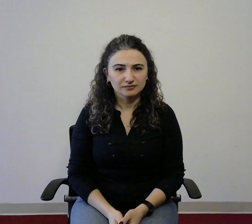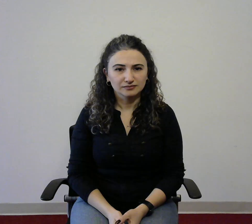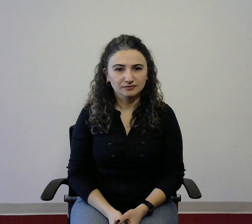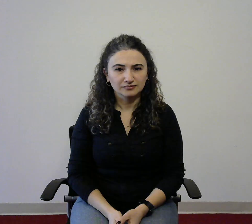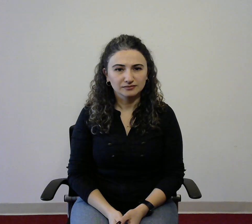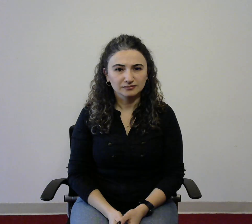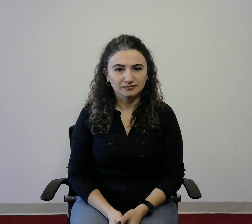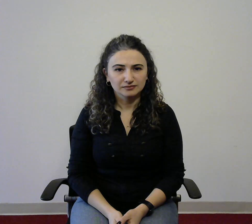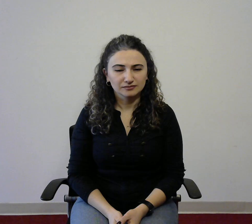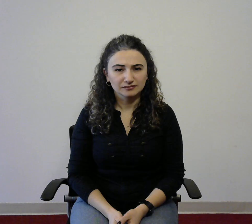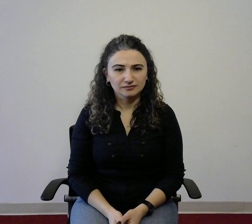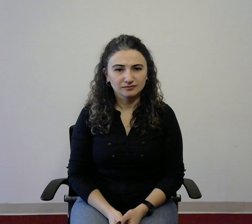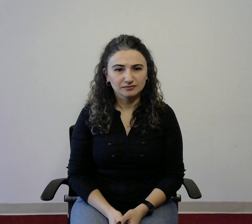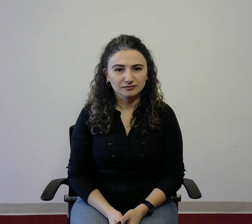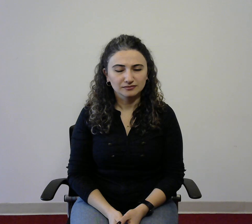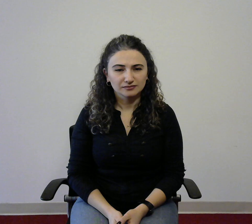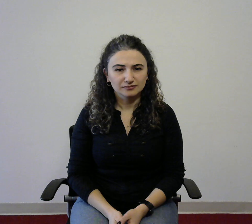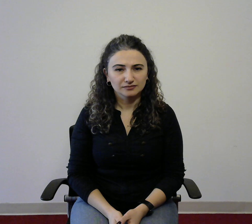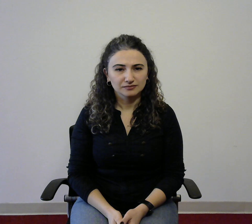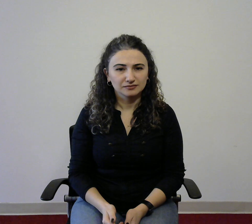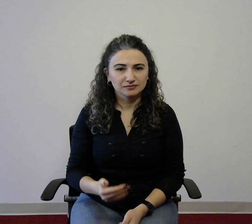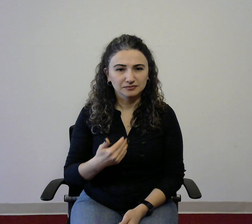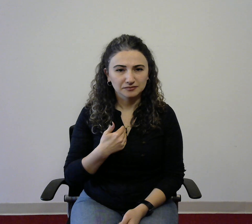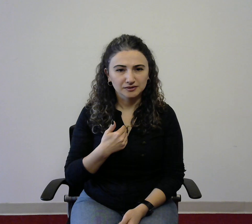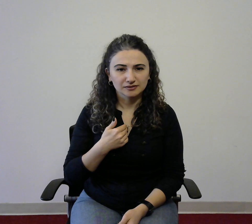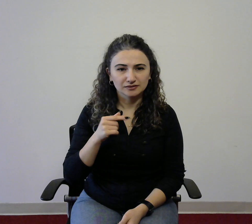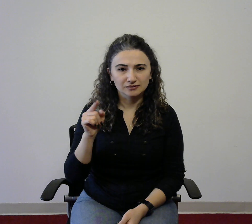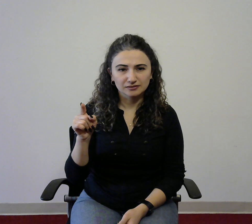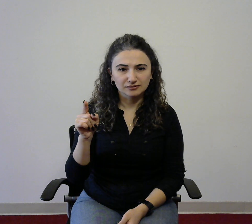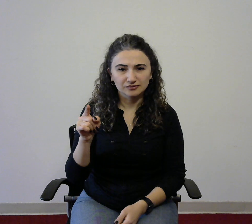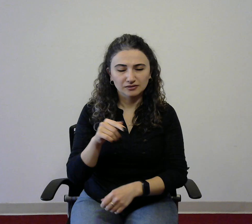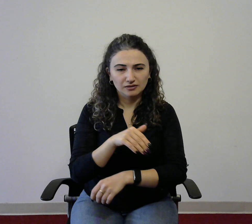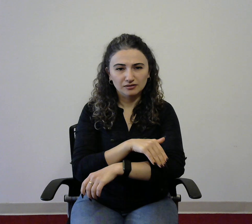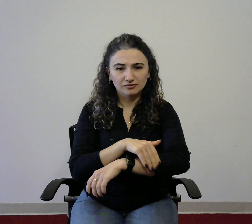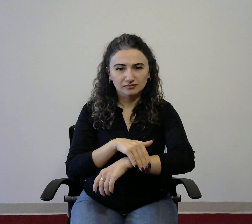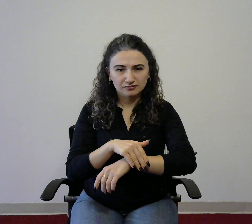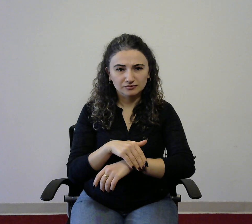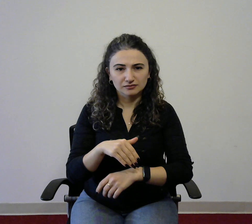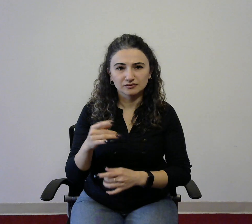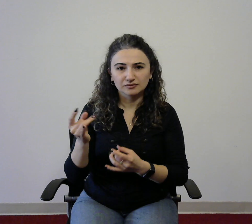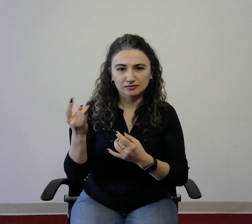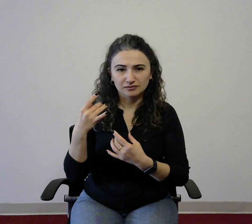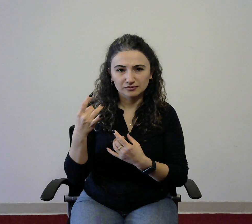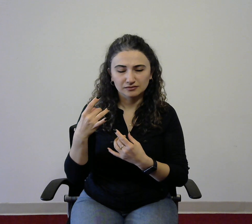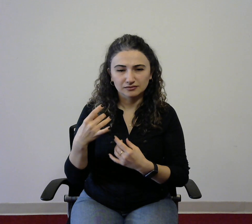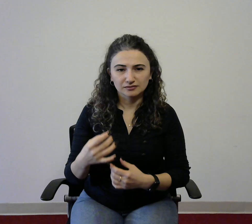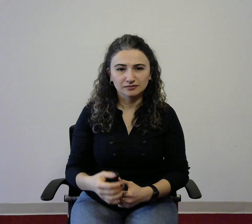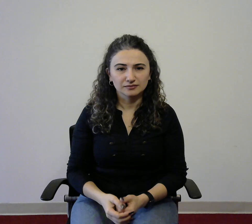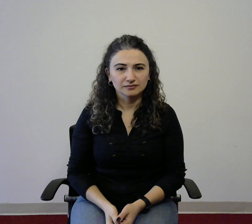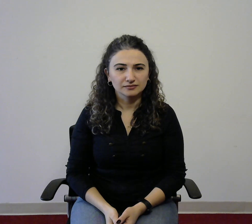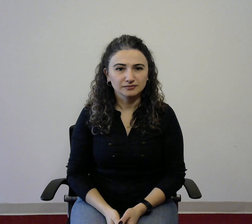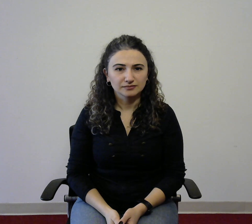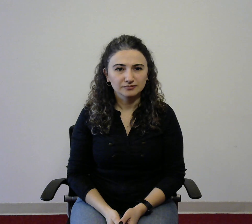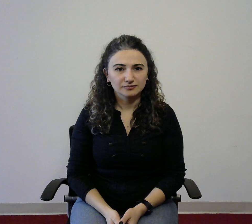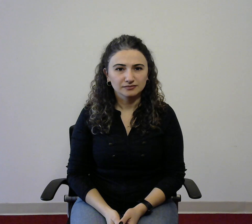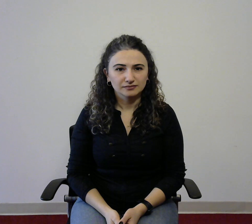Mənə oranın ünvanını deyin